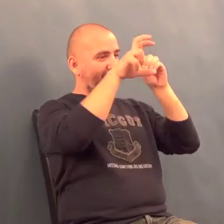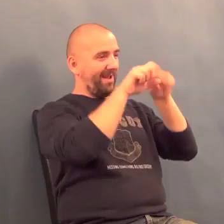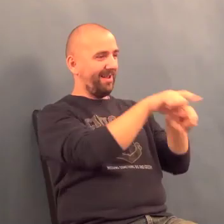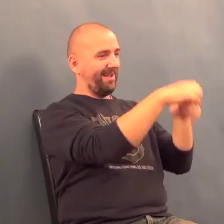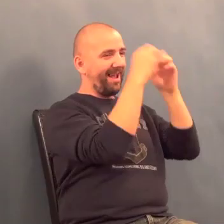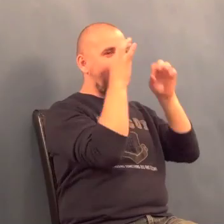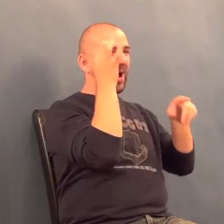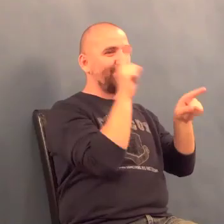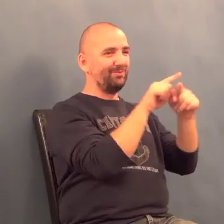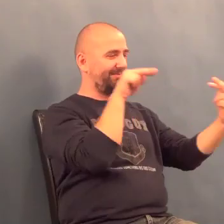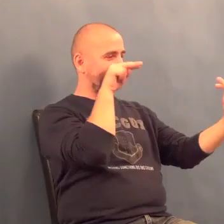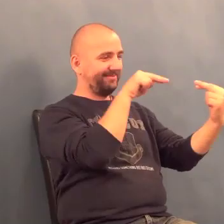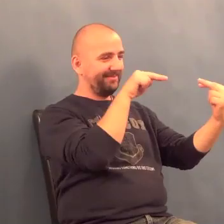Kot i ptak patrzą na siebie przez lornetki.